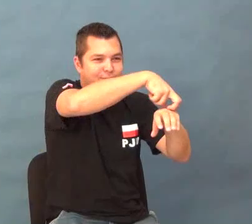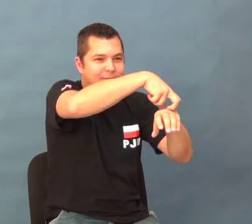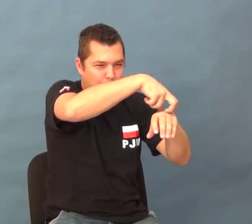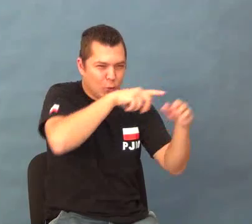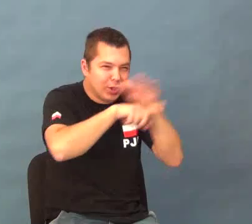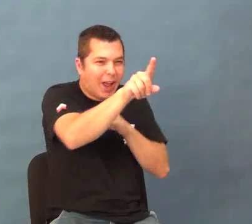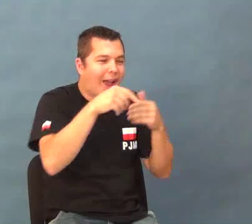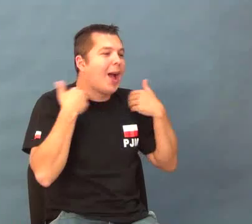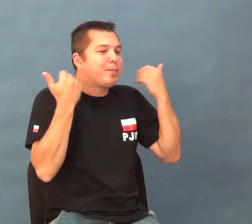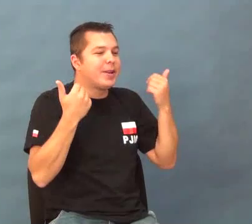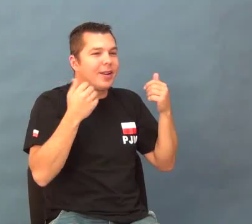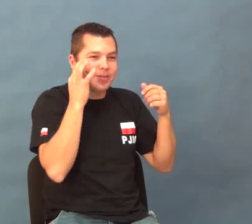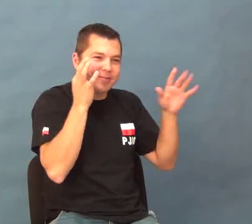Uciekali, aby osy ich nie dogoniły.